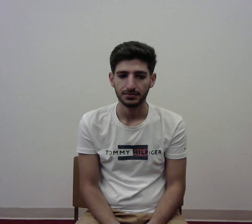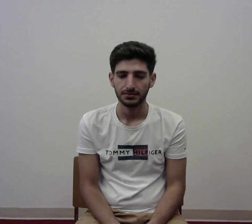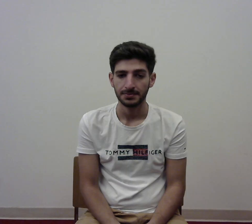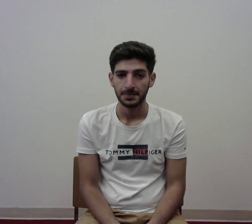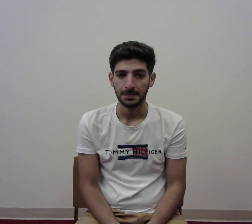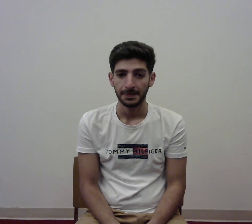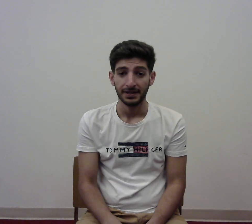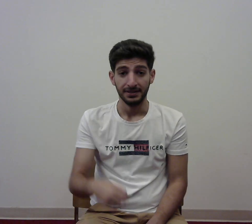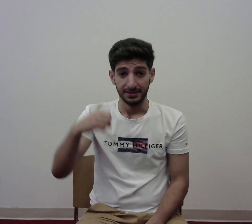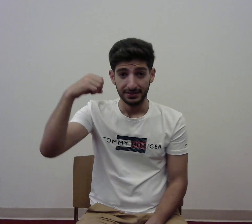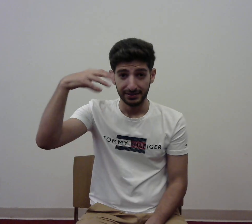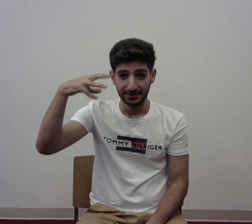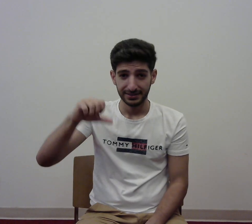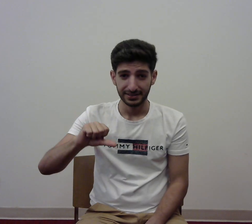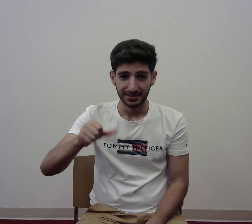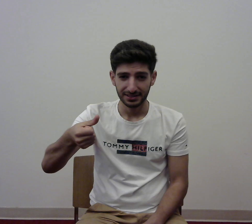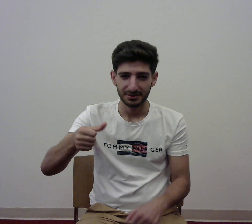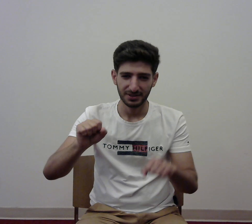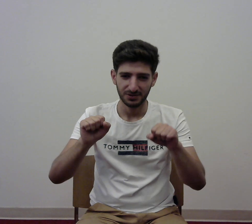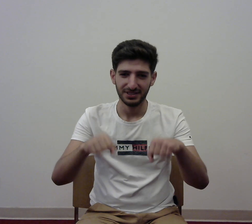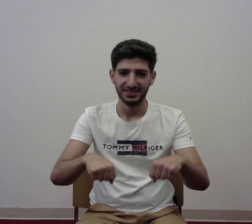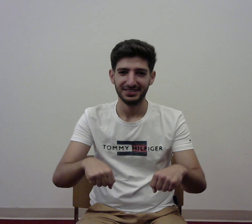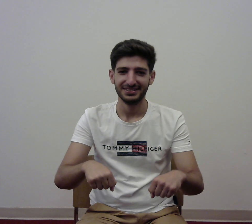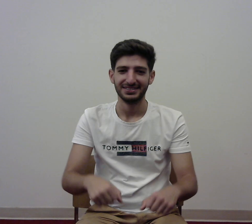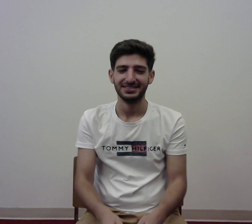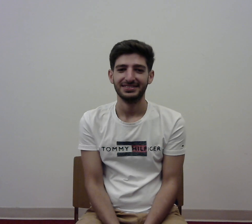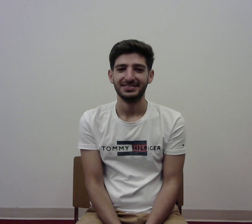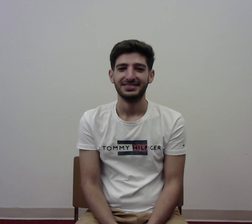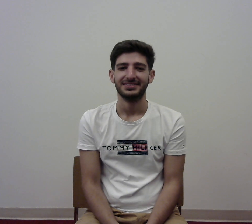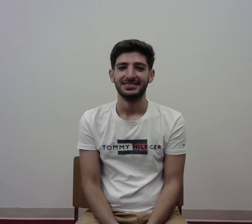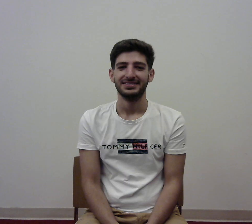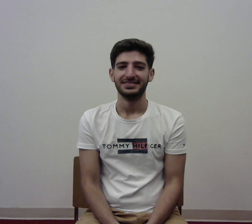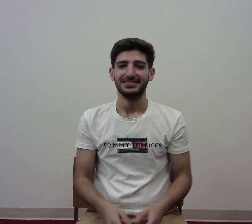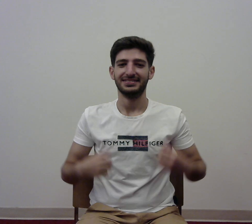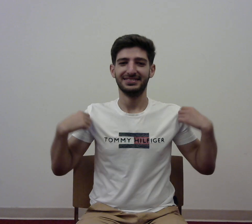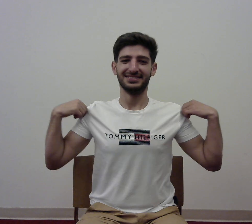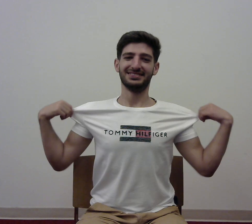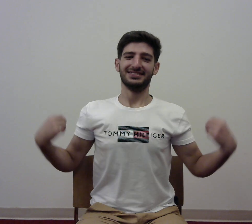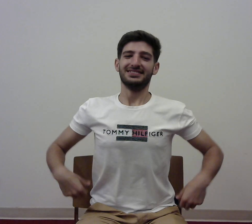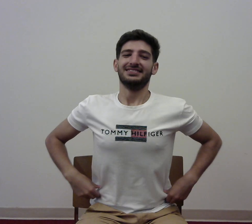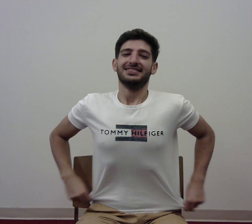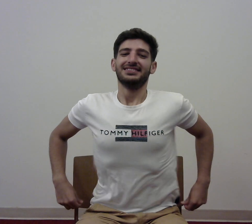İşığı yandırmaq olarmı?